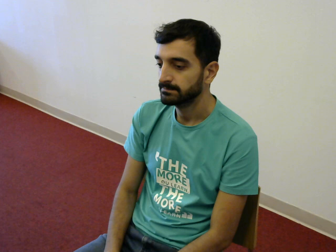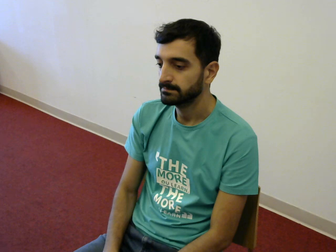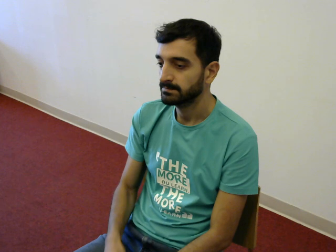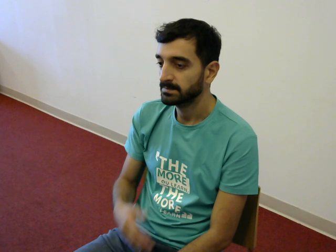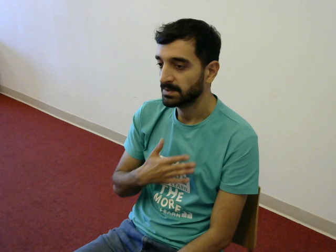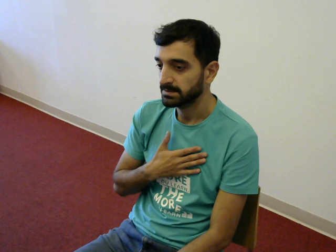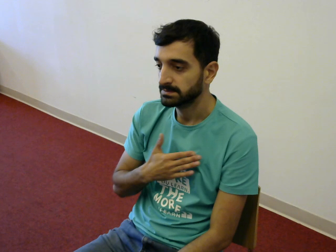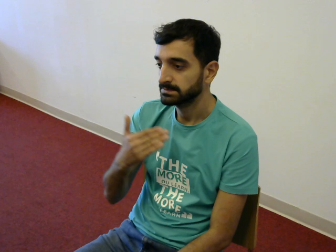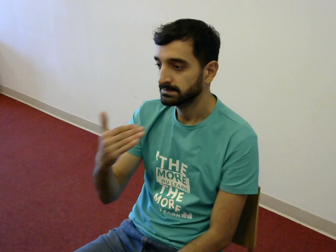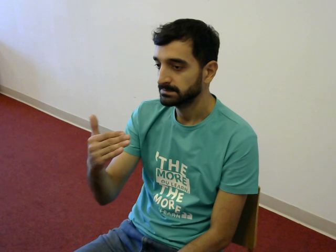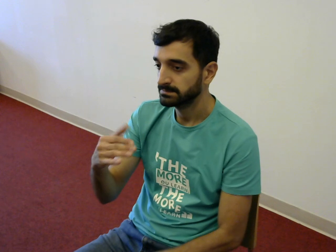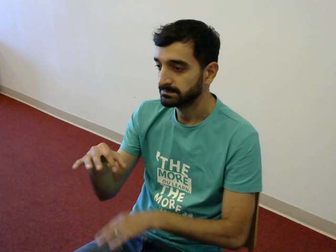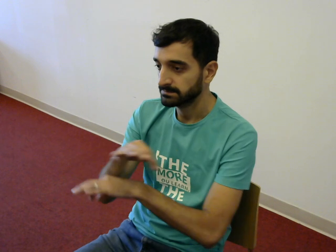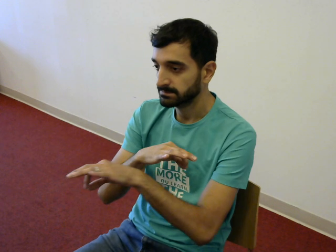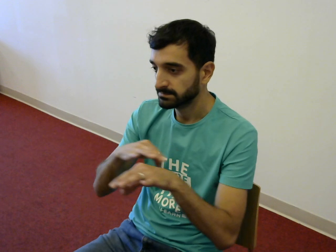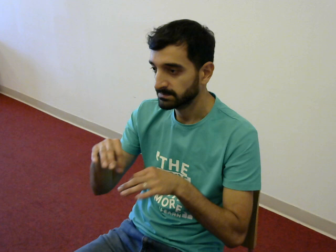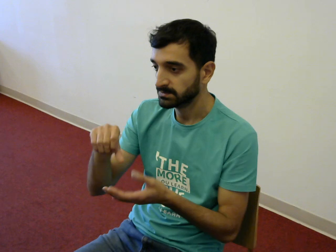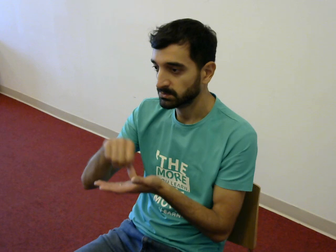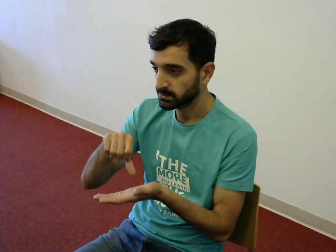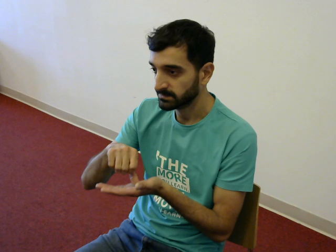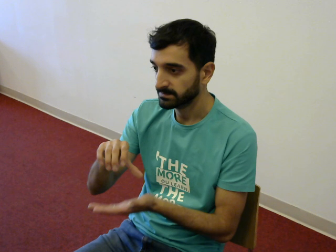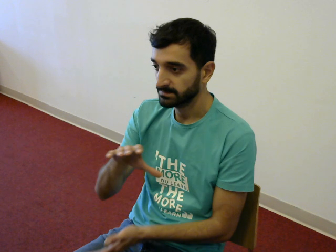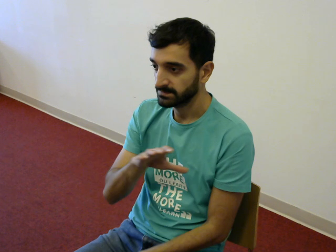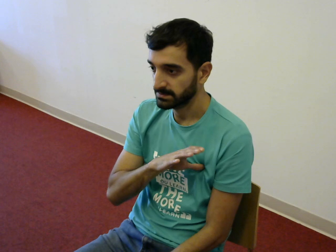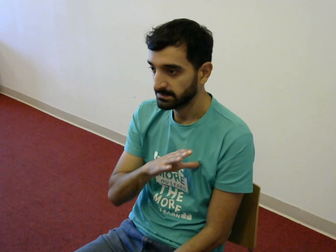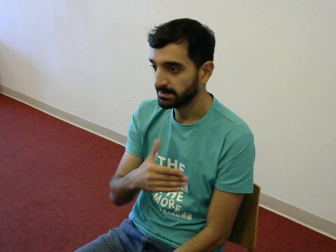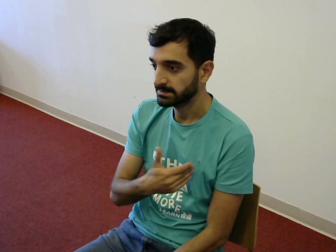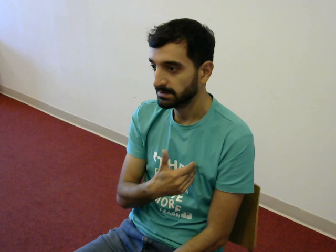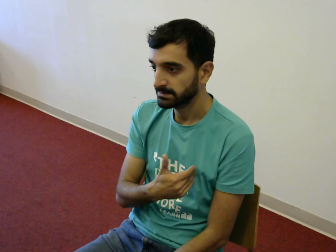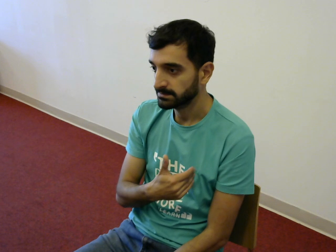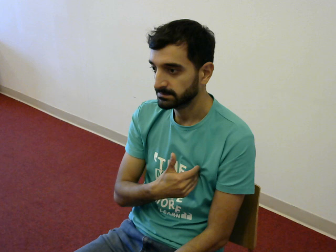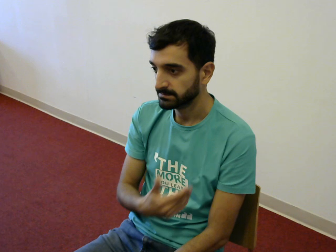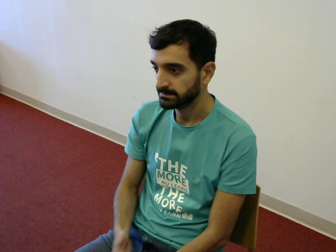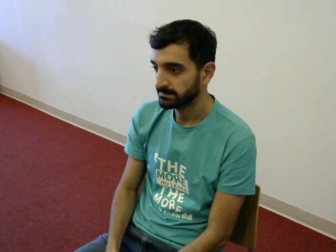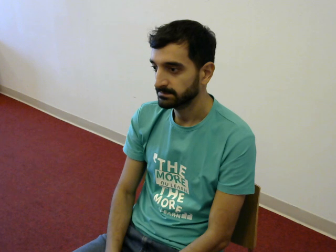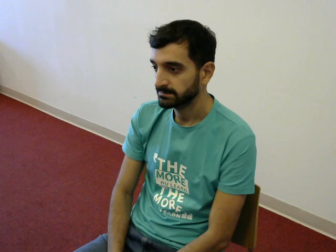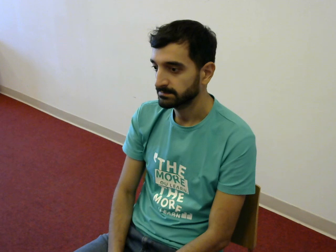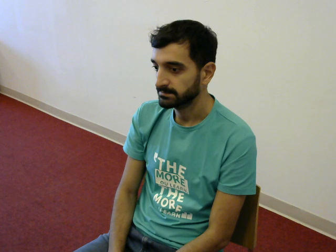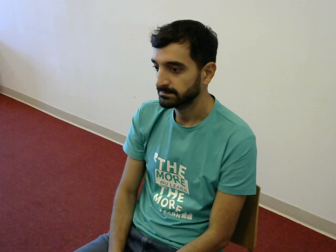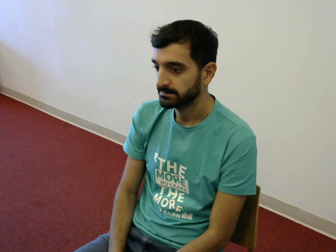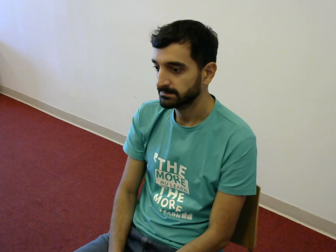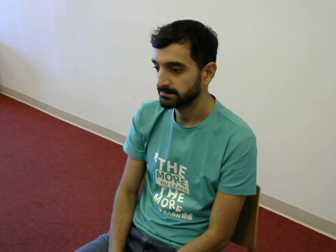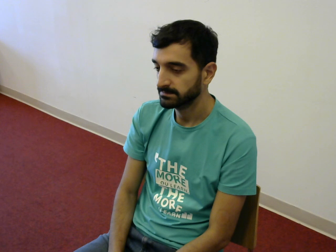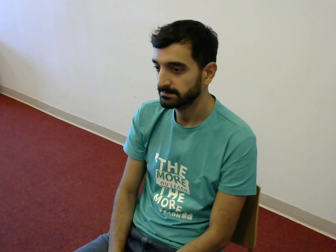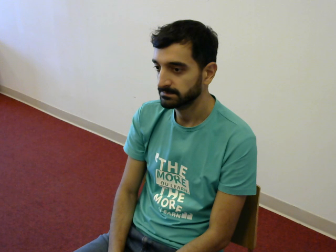Mən sizin layihədə iştirak etmək istərdim